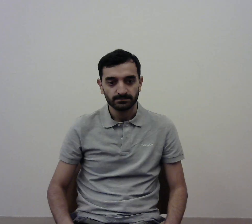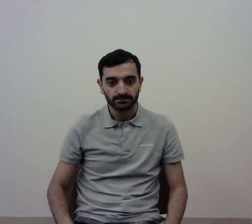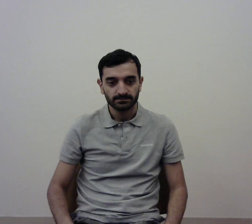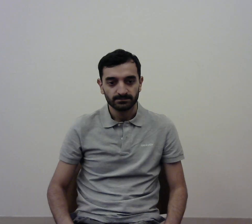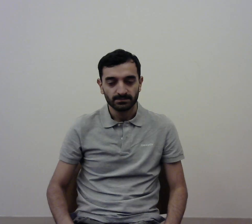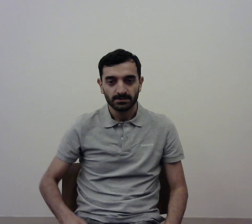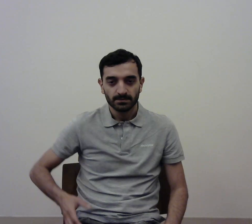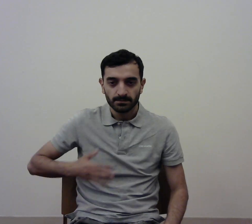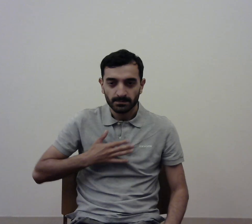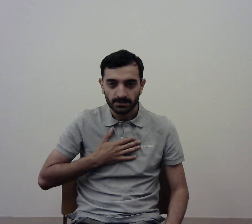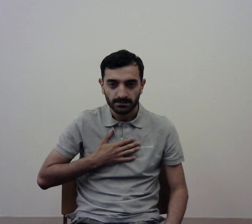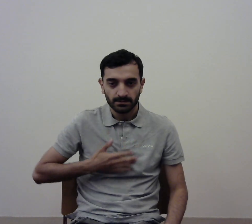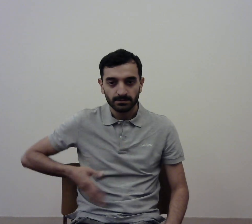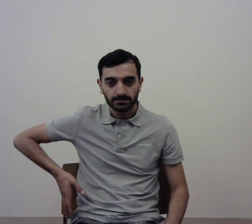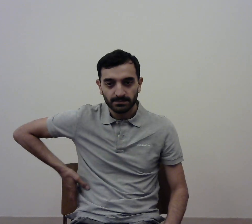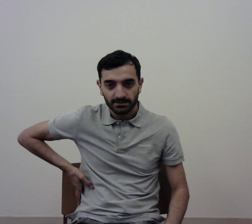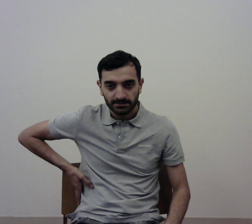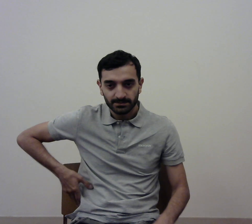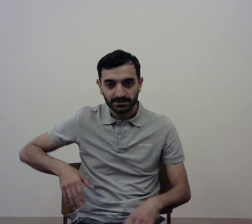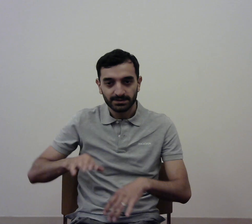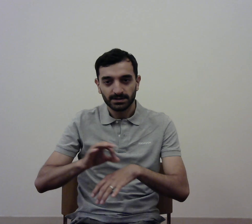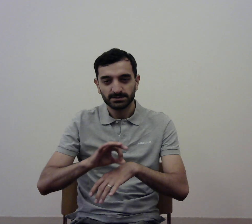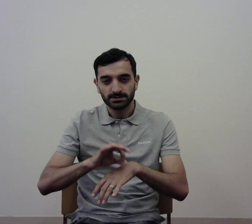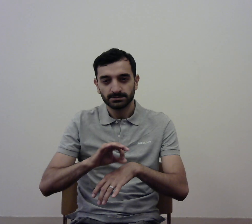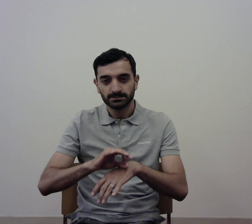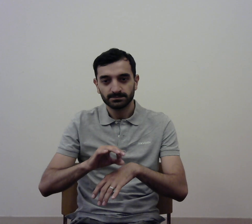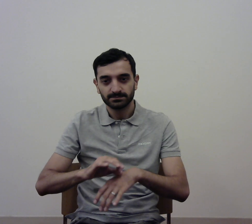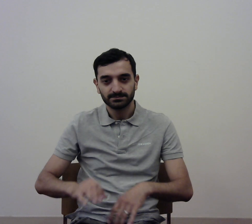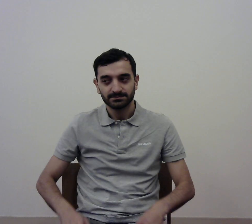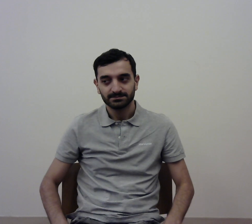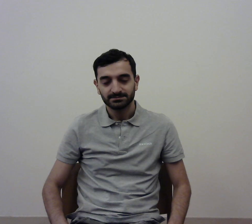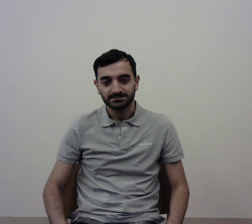Mənim belim ağrıyır